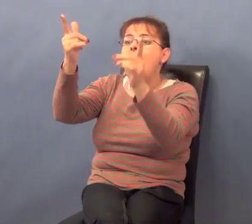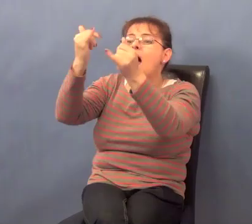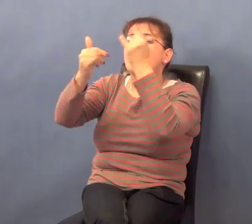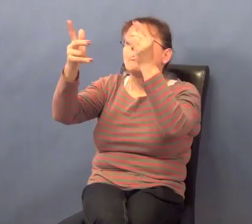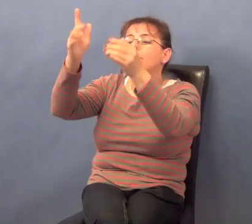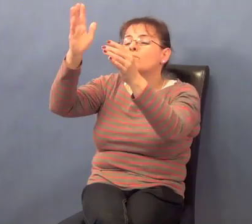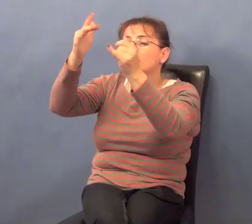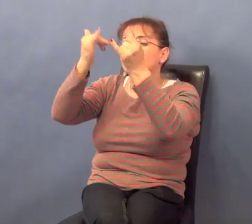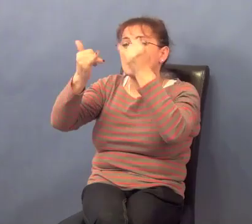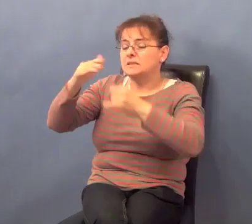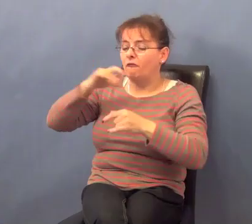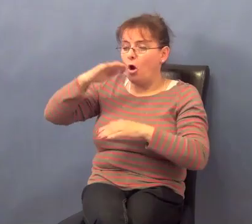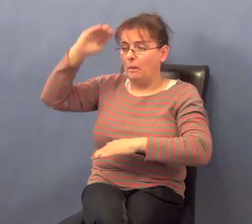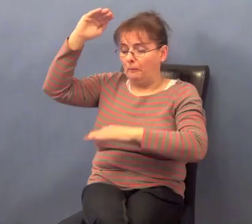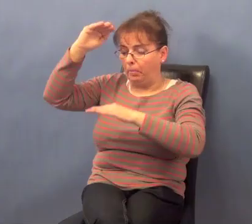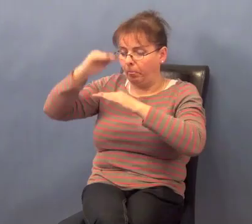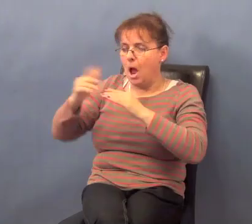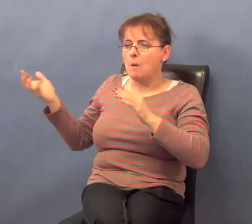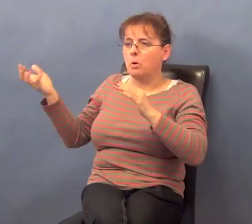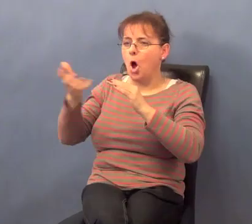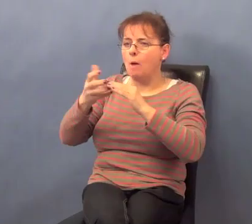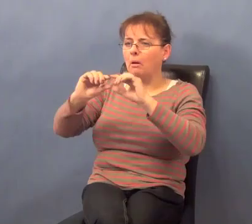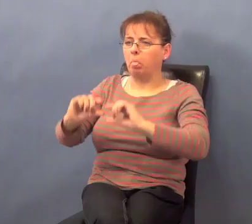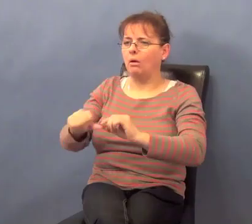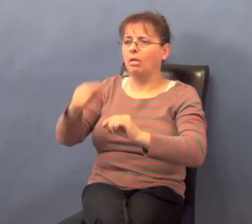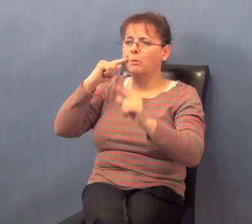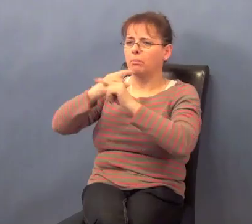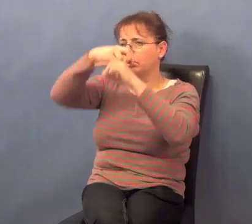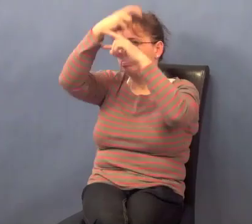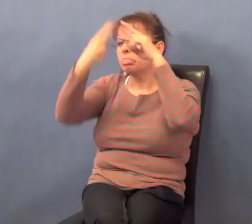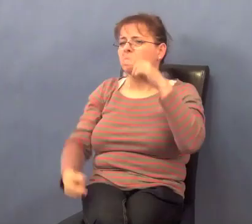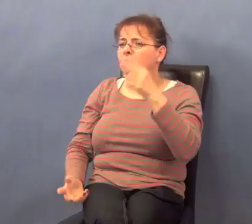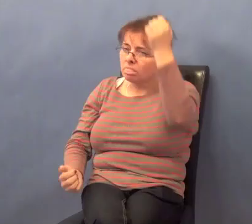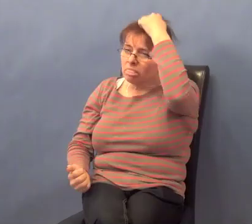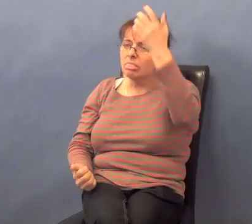Jeżeli, jeżeli woda opadnie i jest jej mało to statek przypłynie, jest mało wody i przez pomyłkę może tam skoczyć.